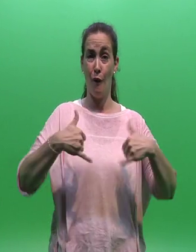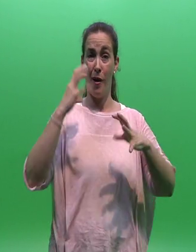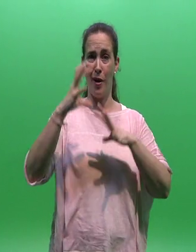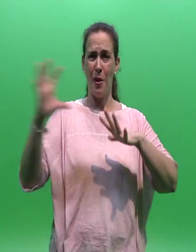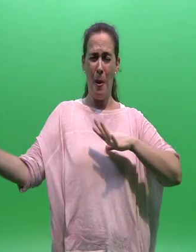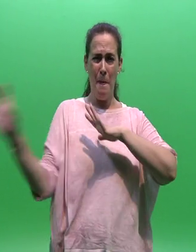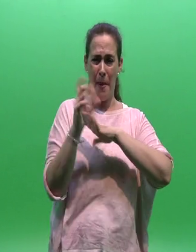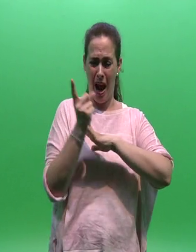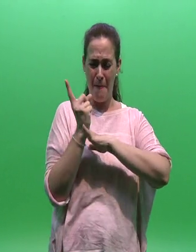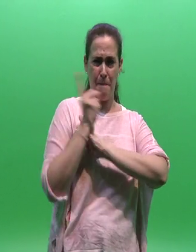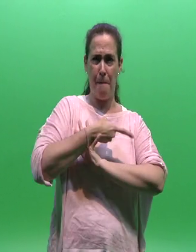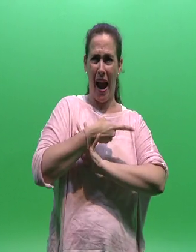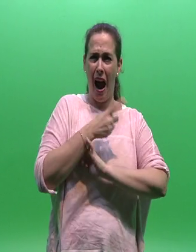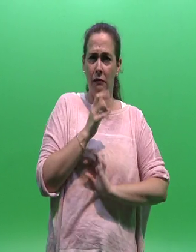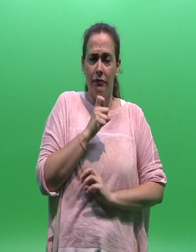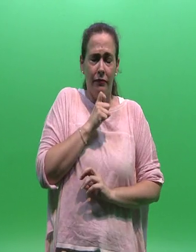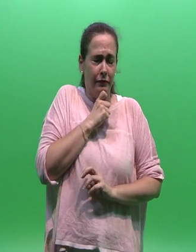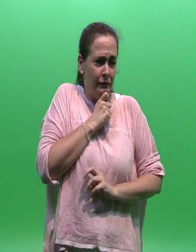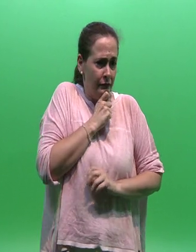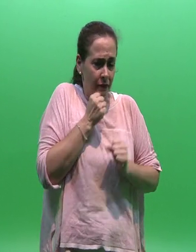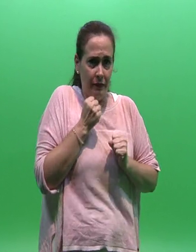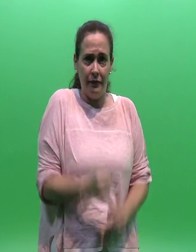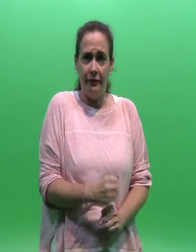Em vaig donar un cop a la mà i em vaig torçar el dit, em vaig fer molt de mal.